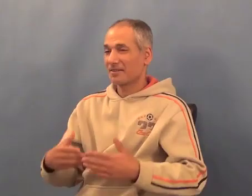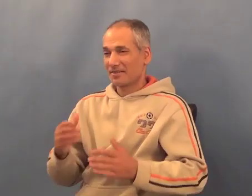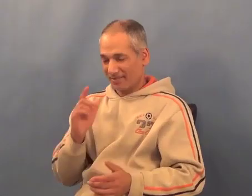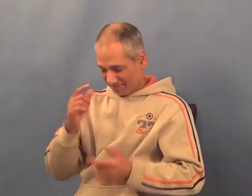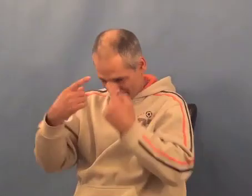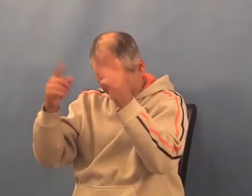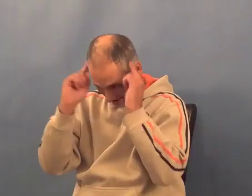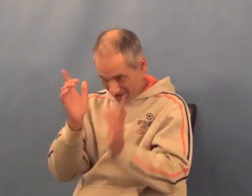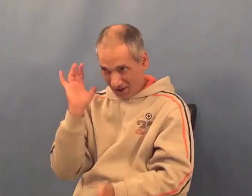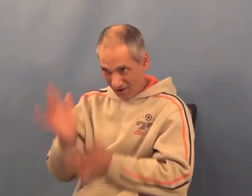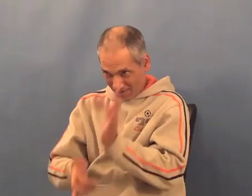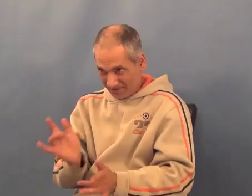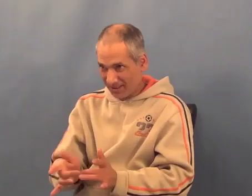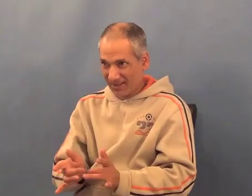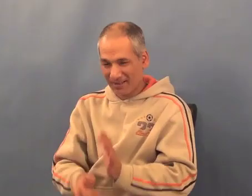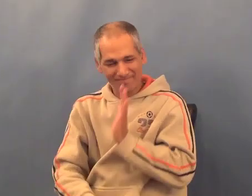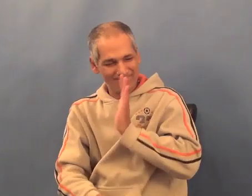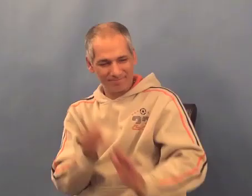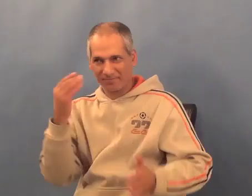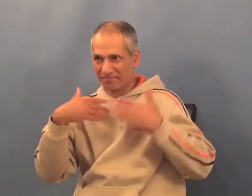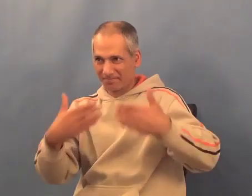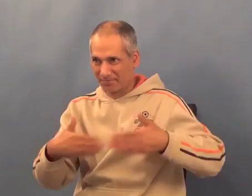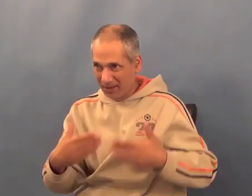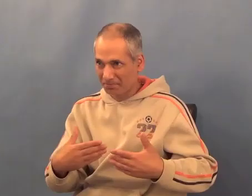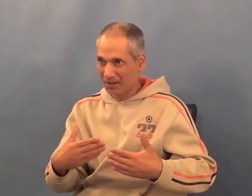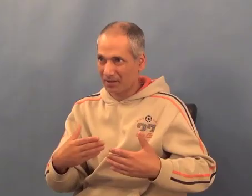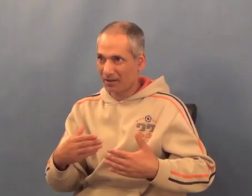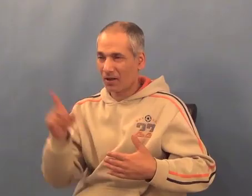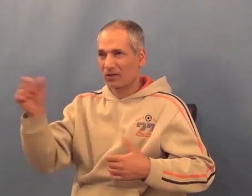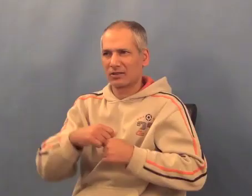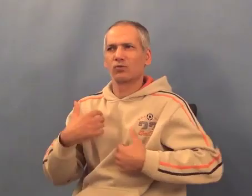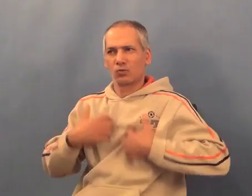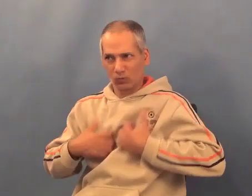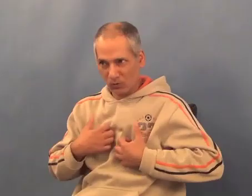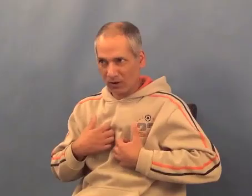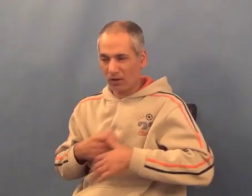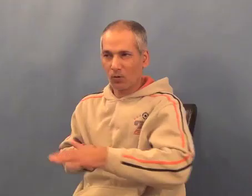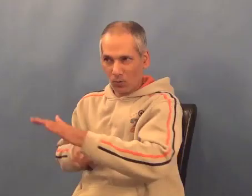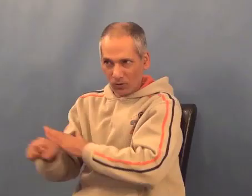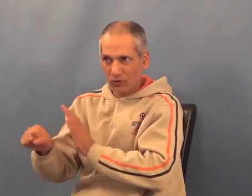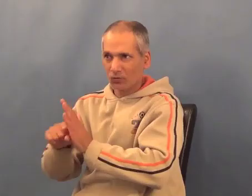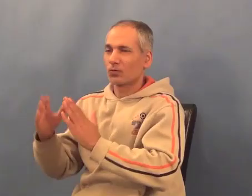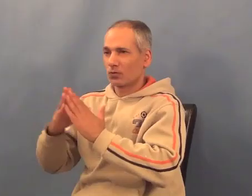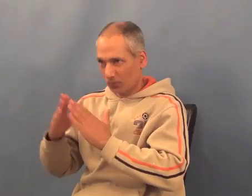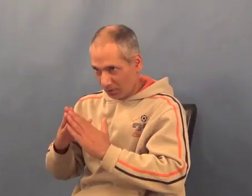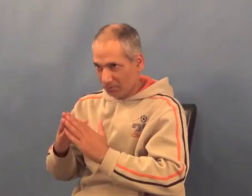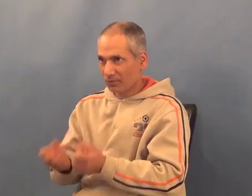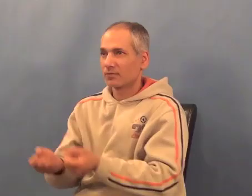Brama... Myszka Miki jedzie na rowerze, widzi, że ukradziono bramę. Jest zły, skręca do domu.